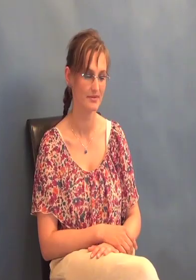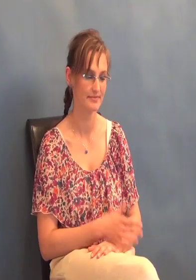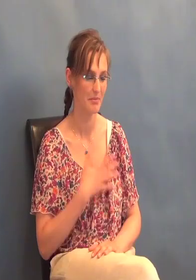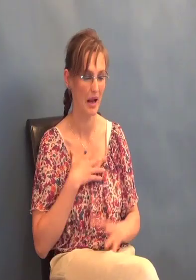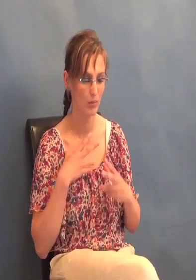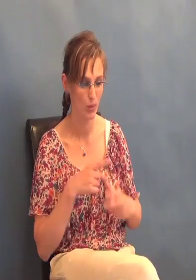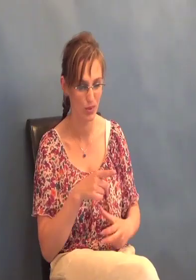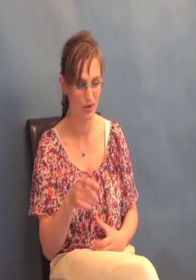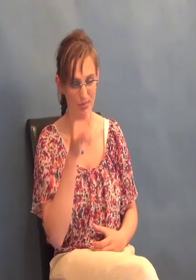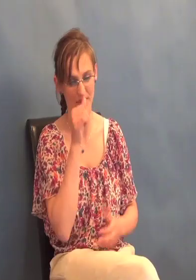W te dni mam urlop i nie mogę.